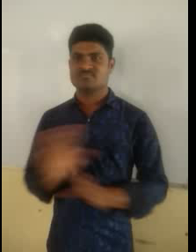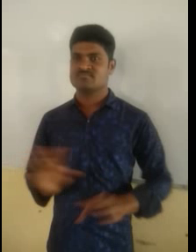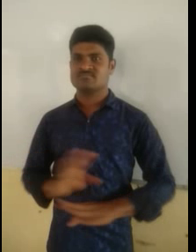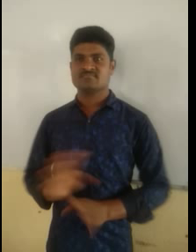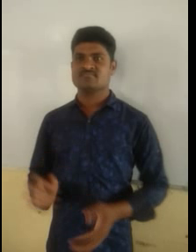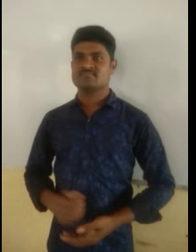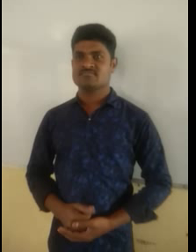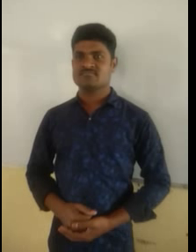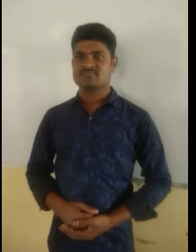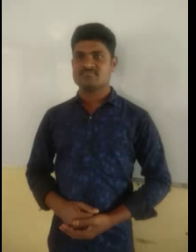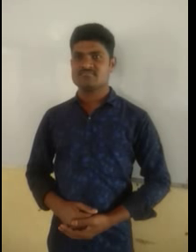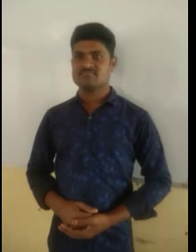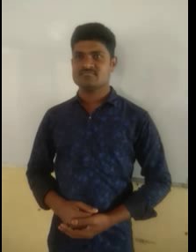i am not really sure